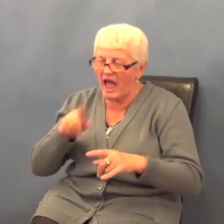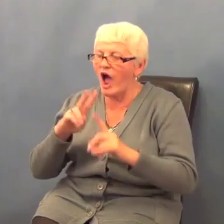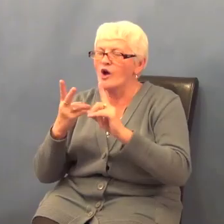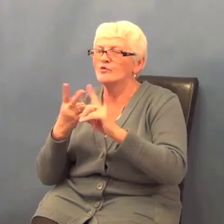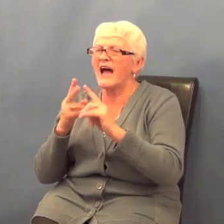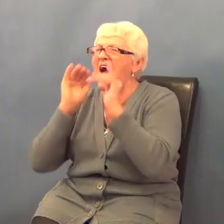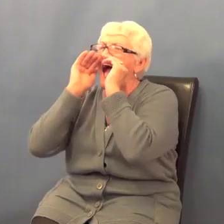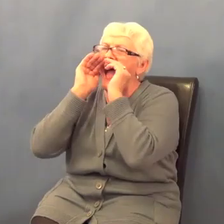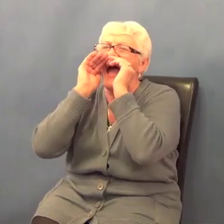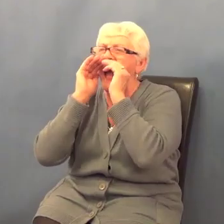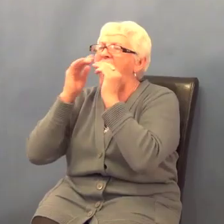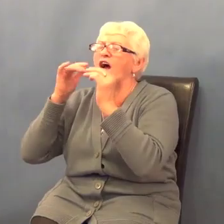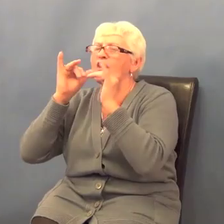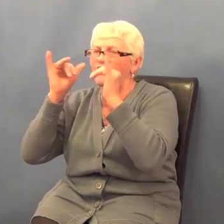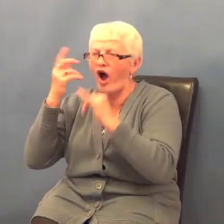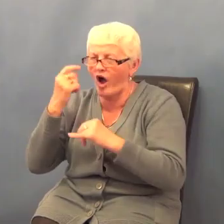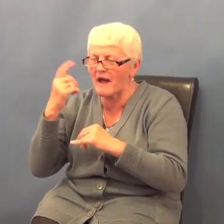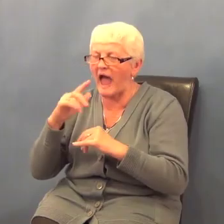A na drugim obrazku krzyczał, wołał.